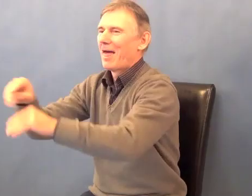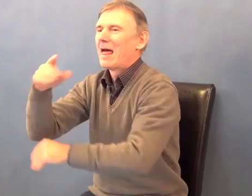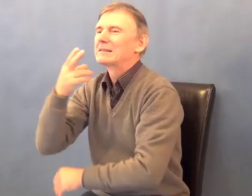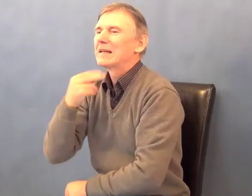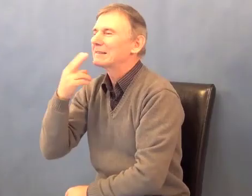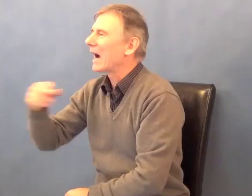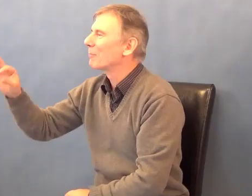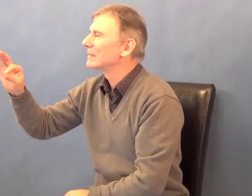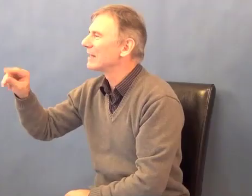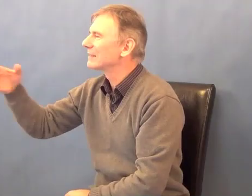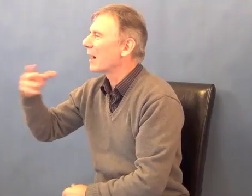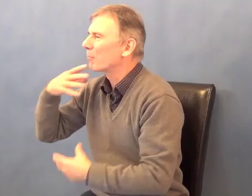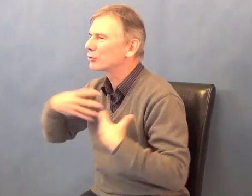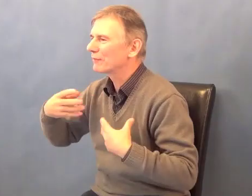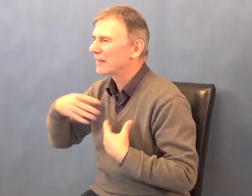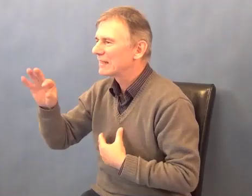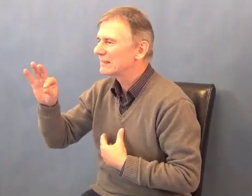Przenieśli się potem do "Sezamu".